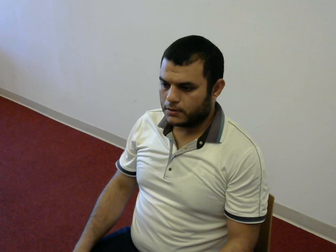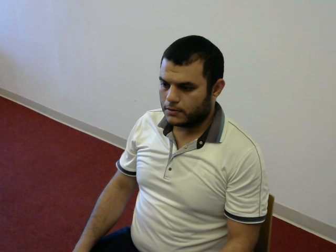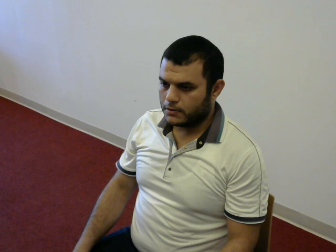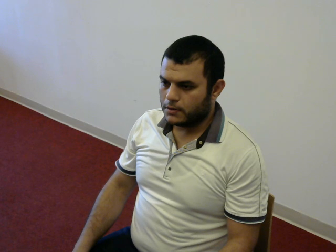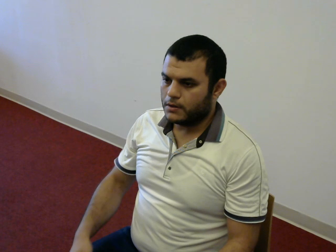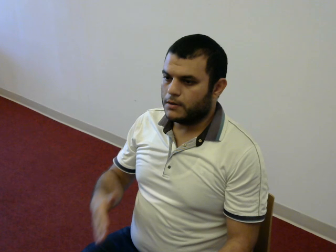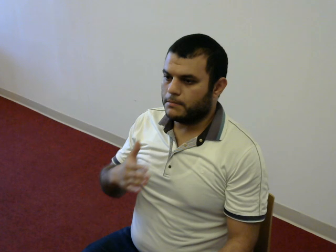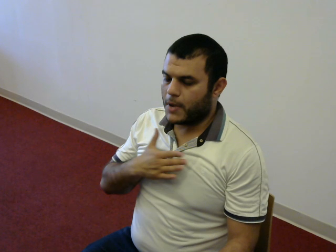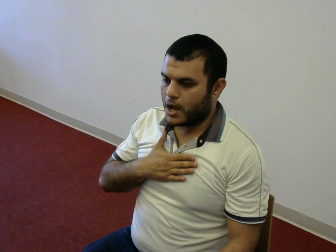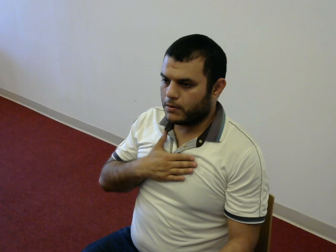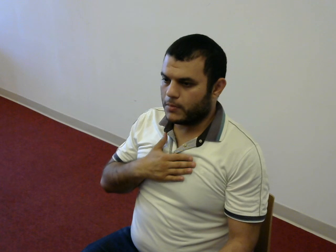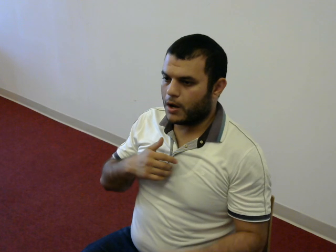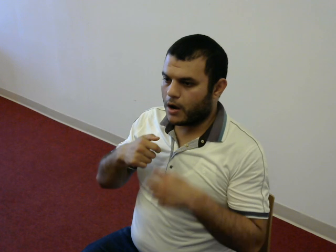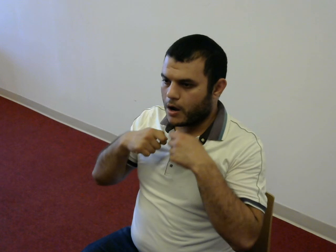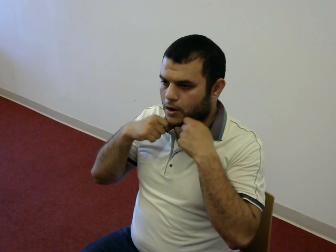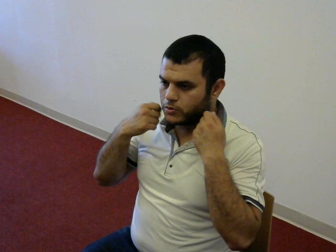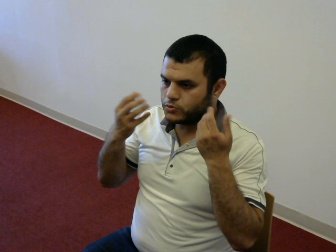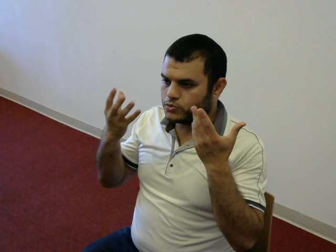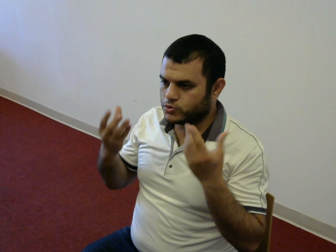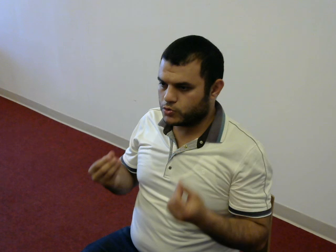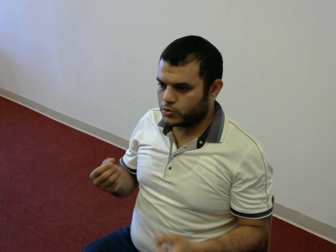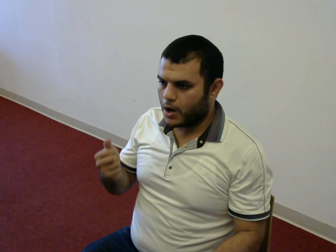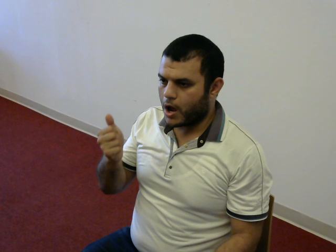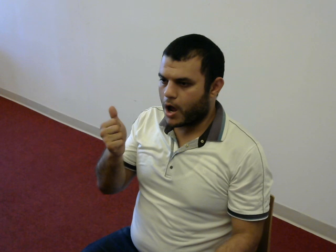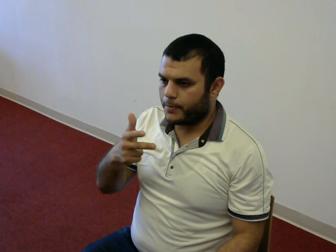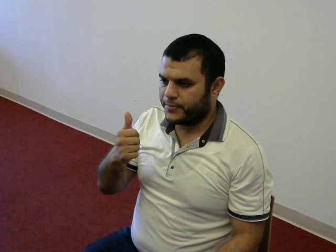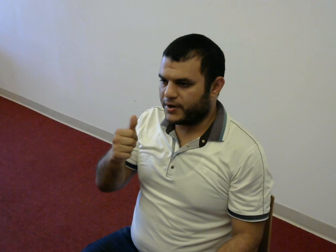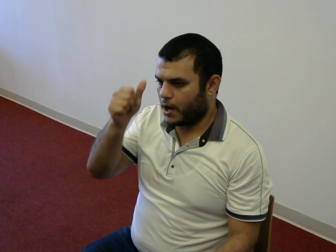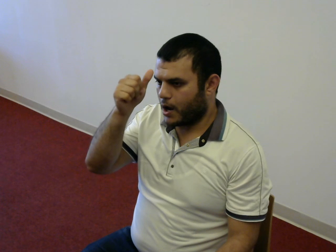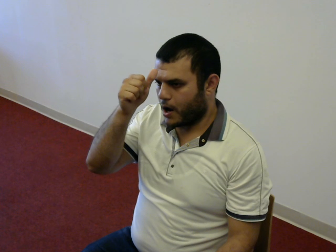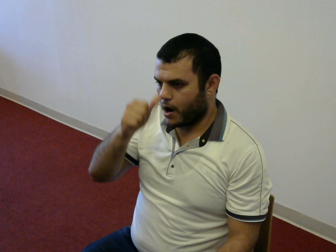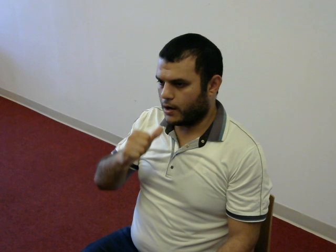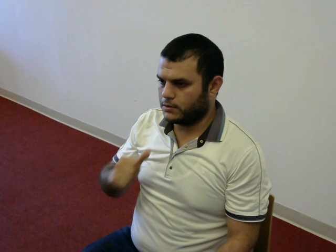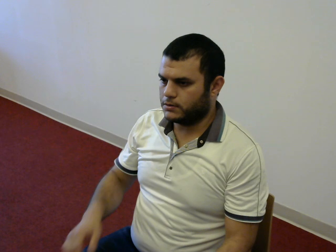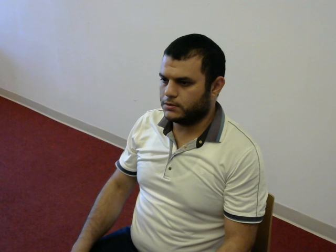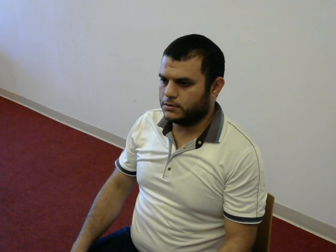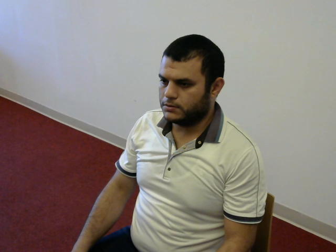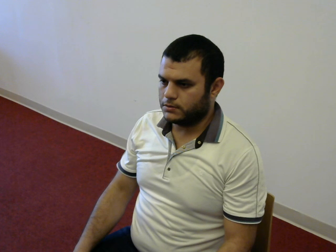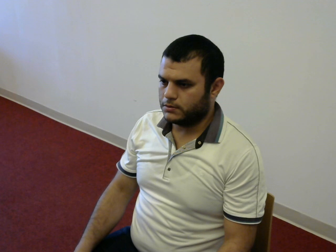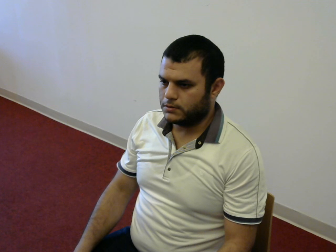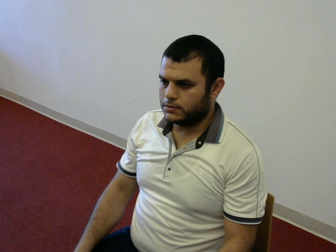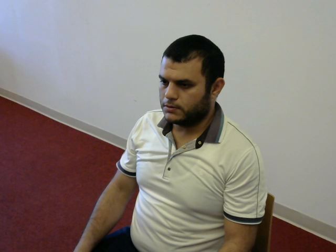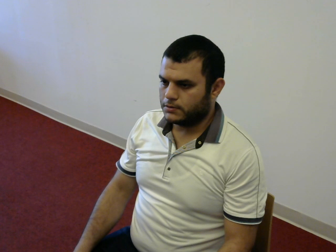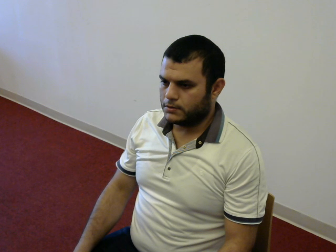Mənim ad günüm aprel ayındadır